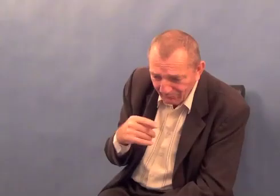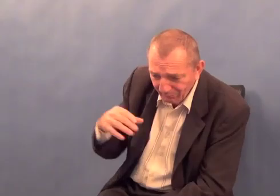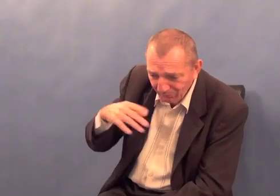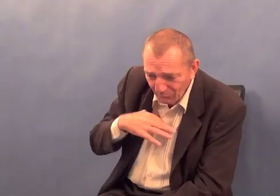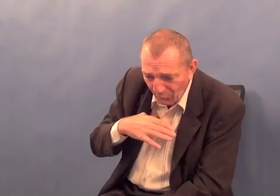Wolne...